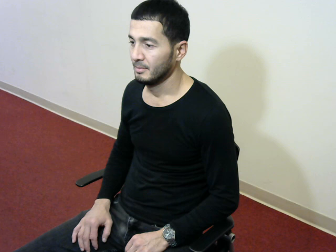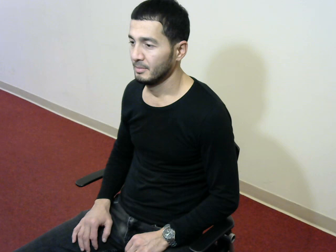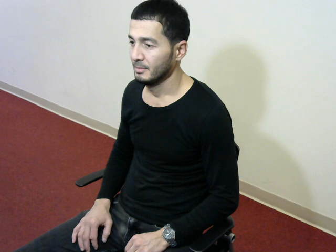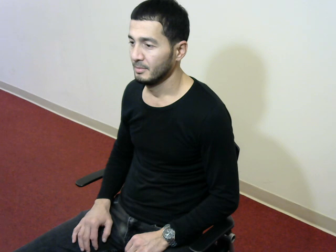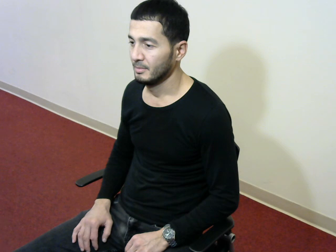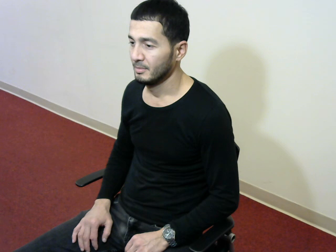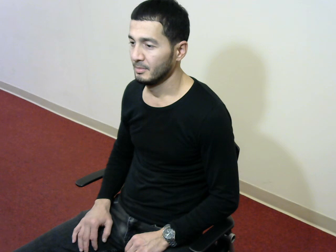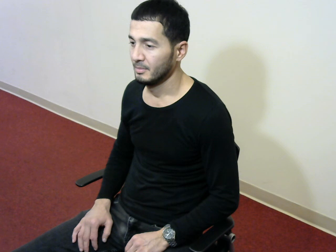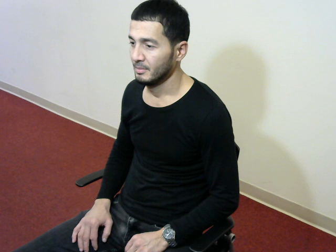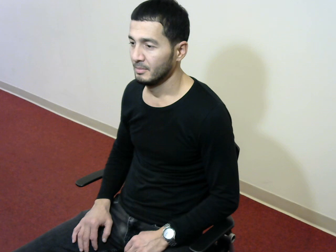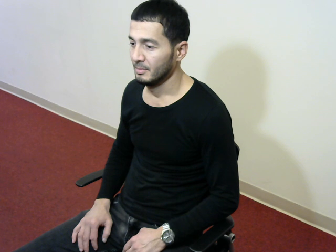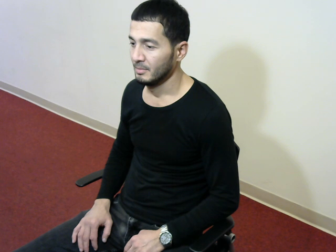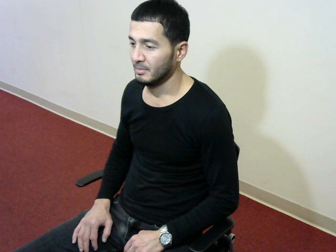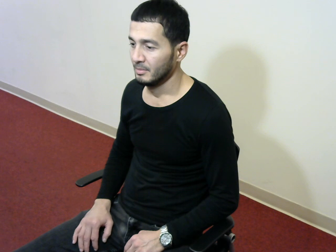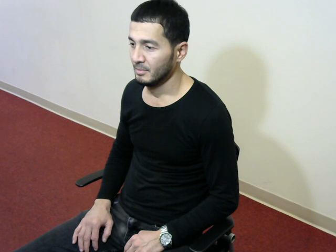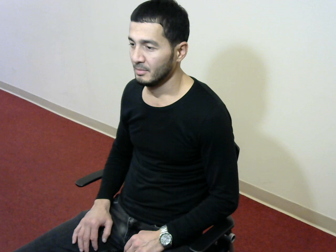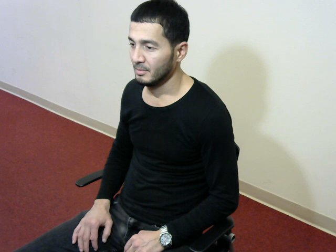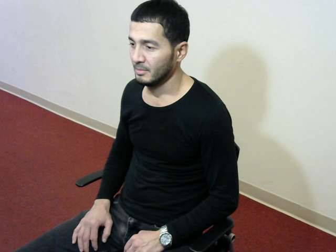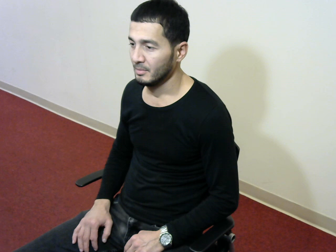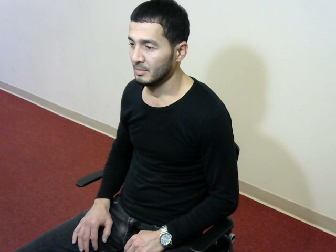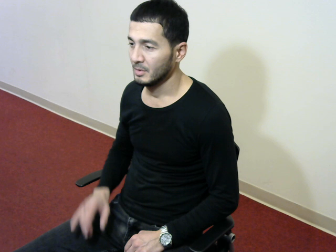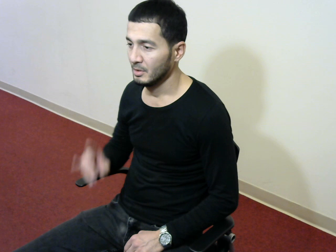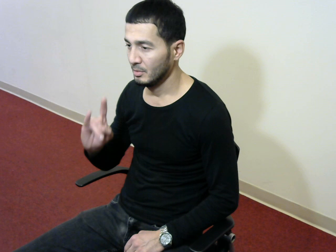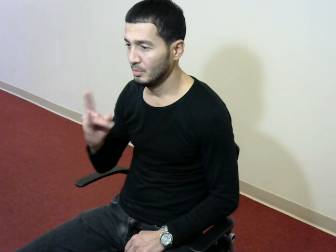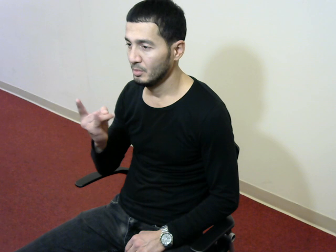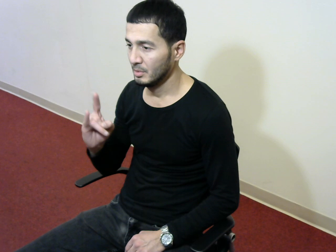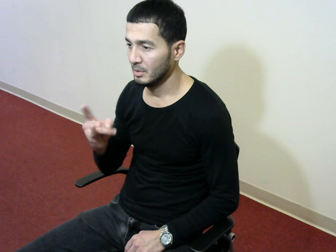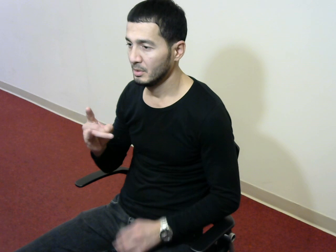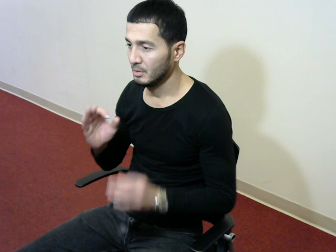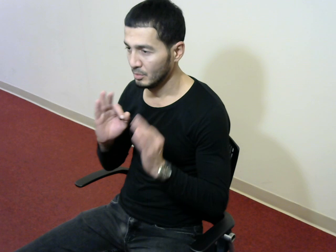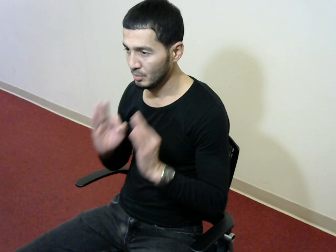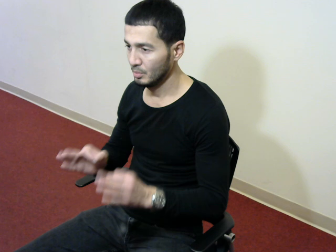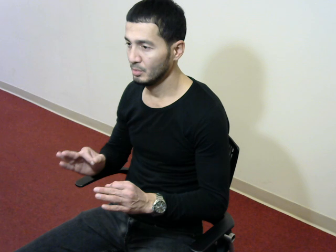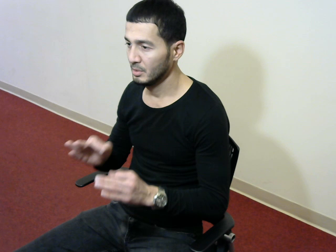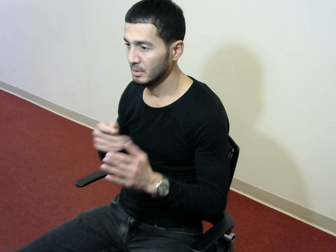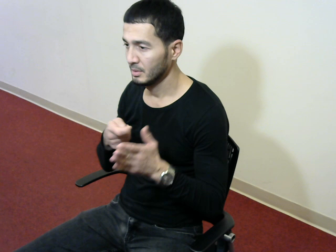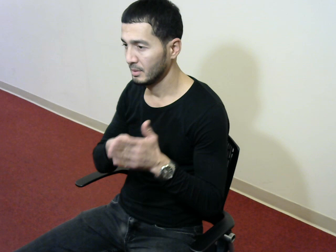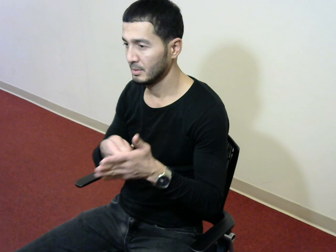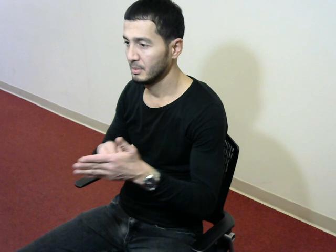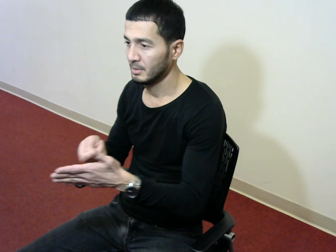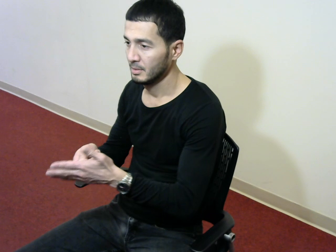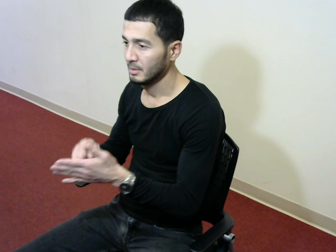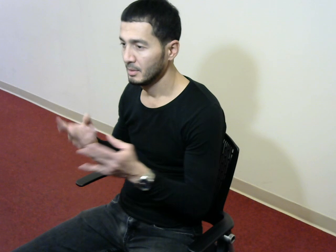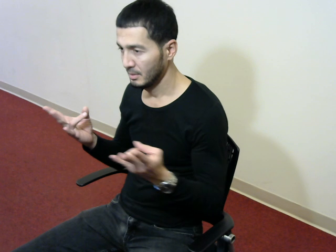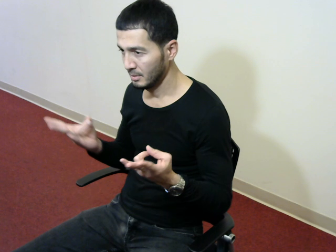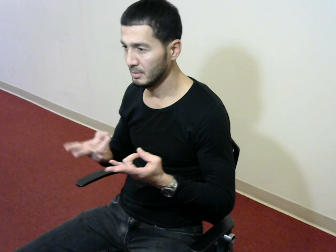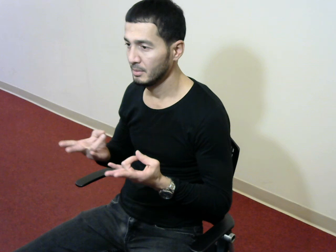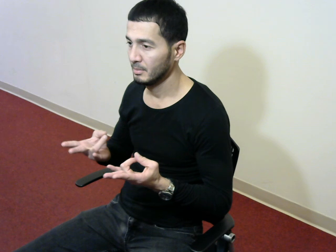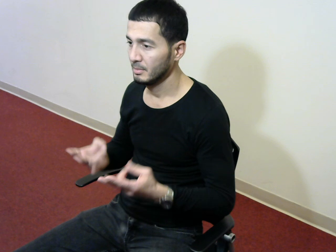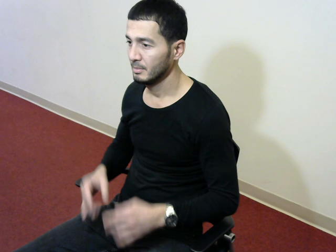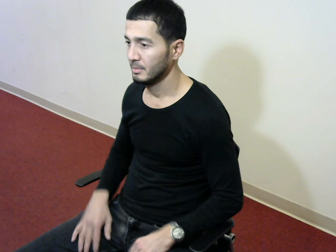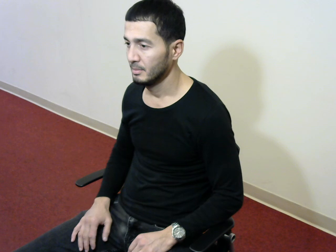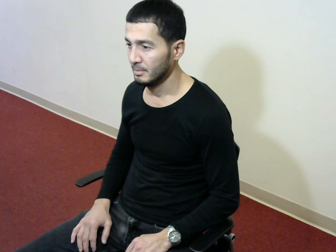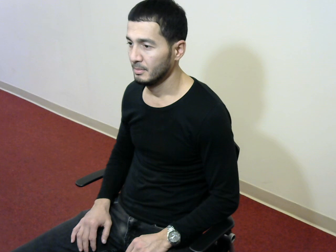Uşaqları düzgün qidalandırmaq lazımdır